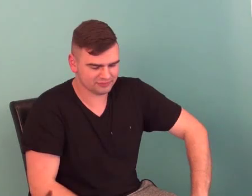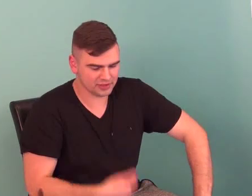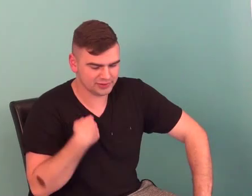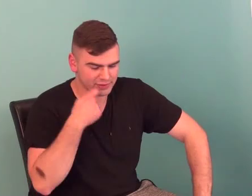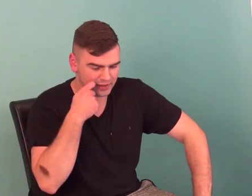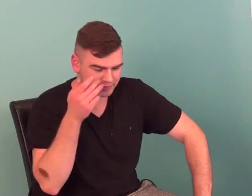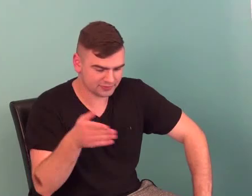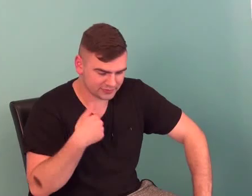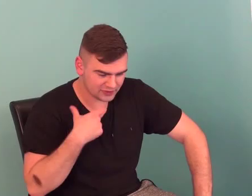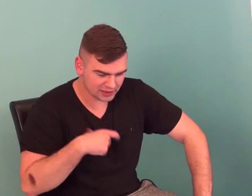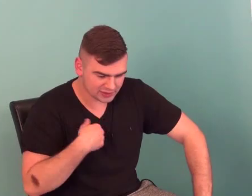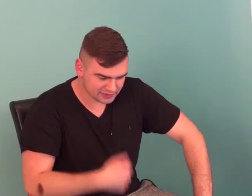Wpadam do dziadka na wieś.